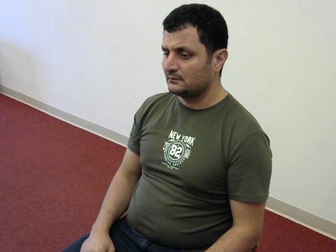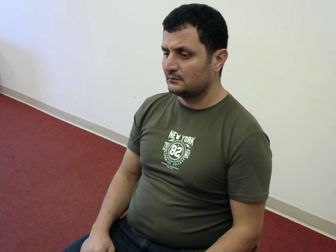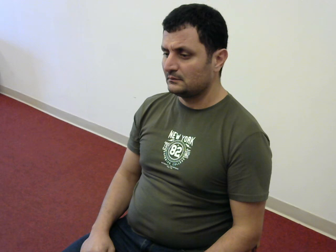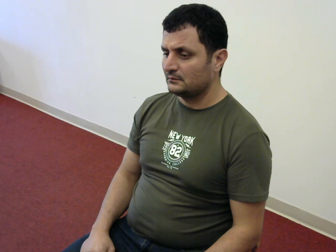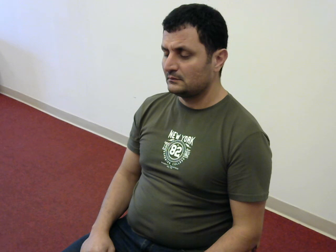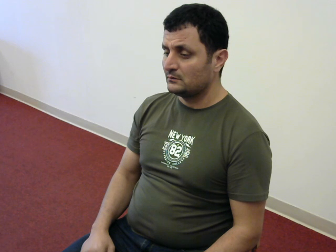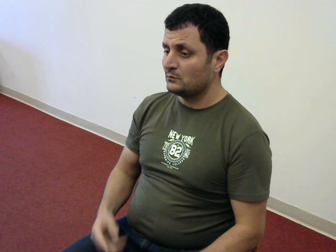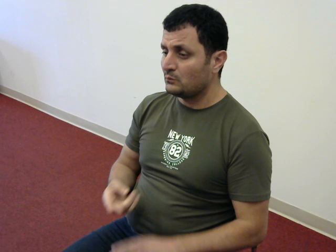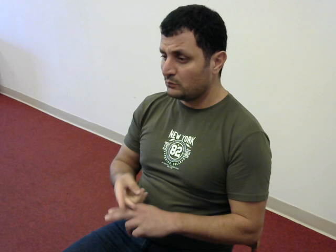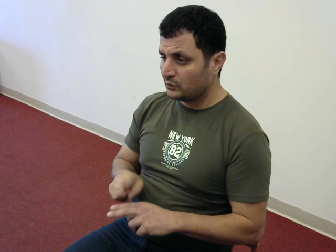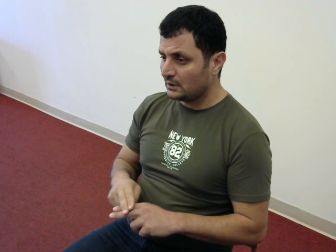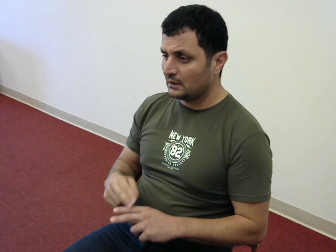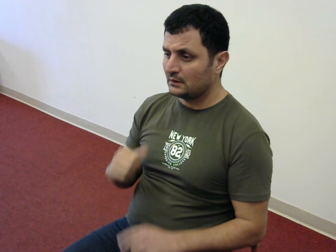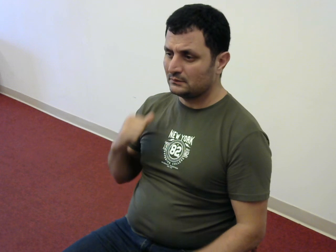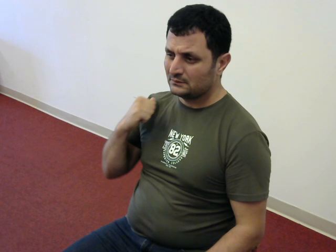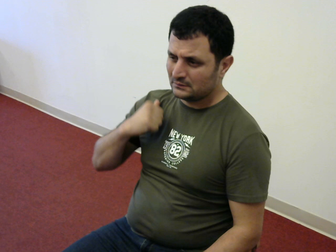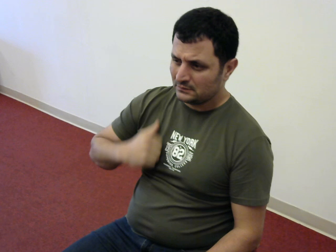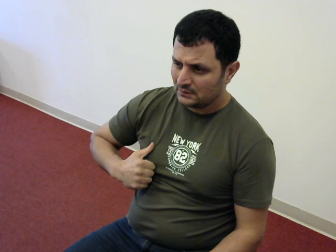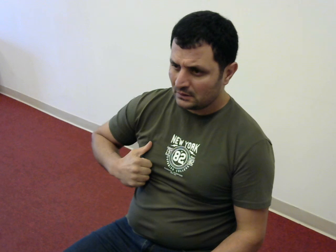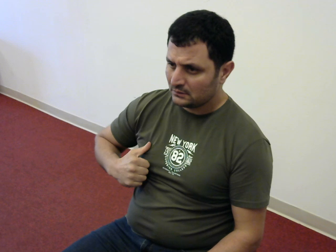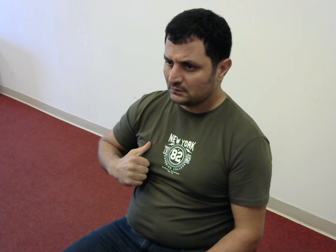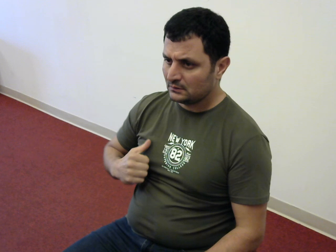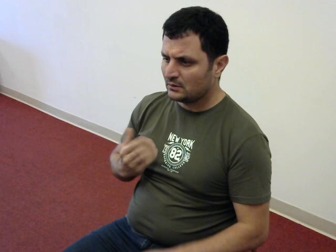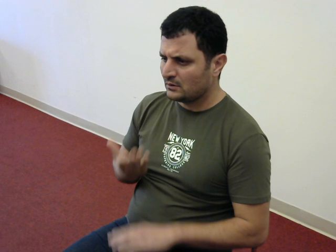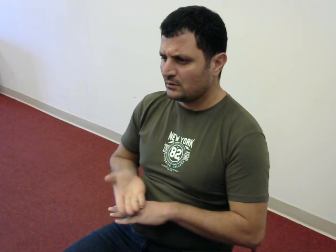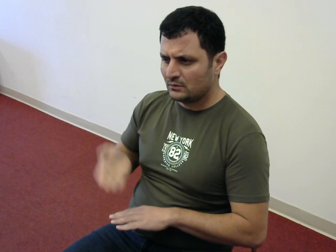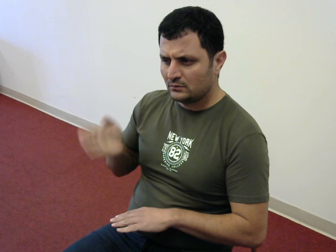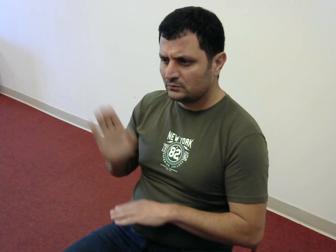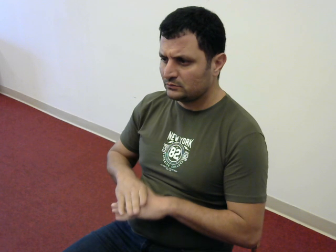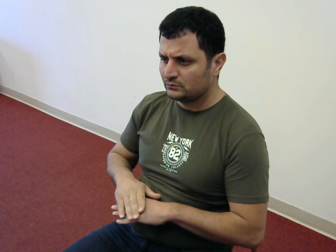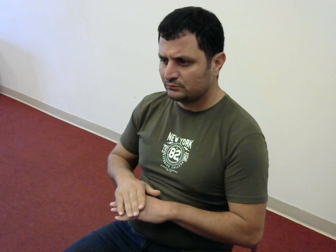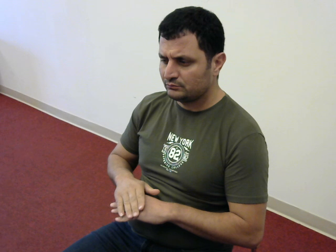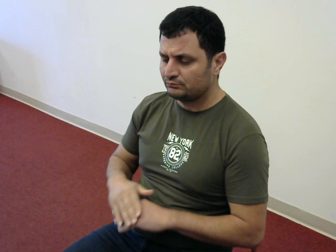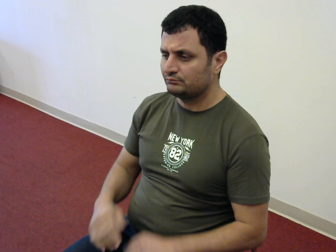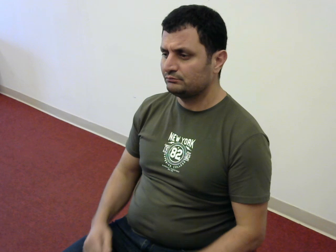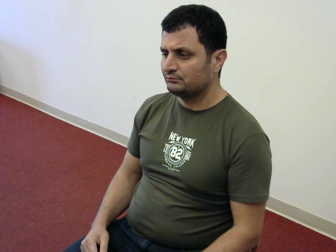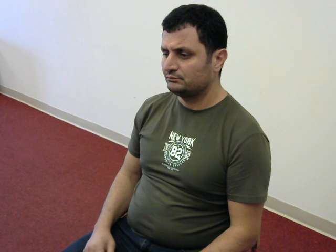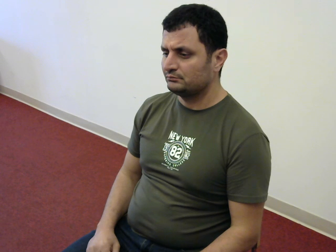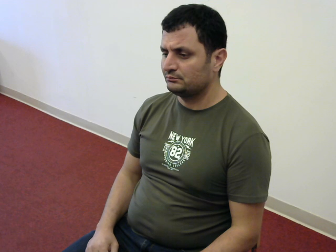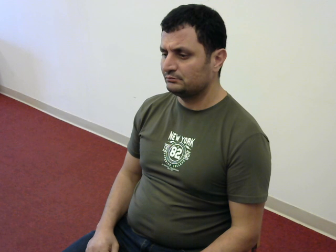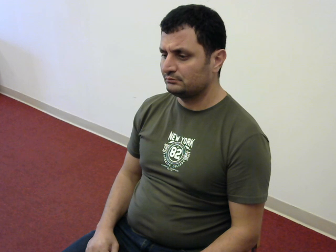Bu çanta ağırdır